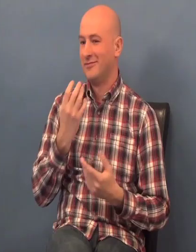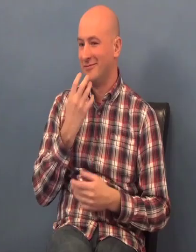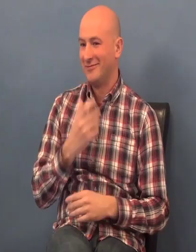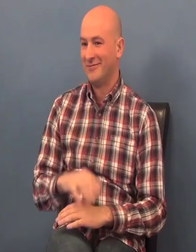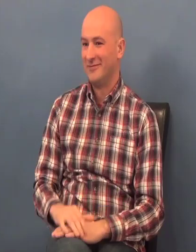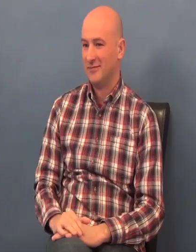Jedzenie.